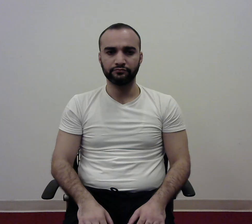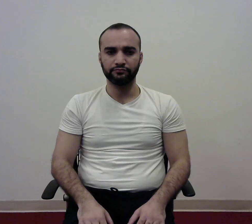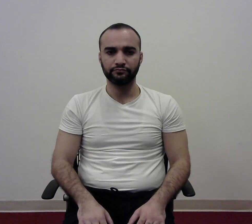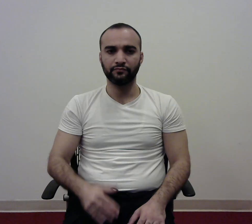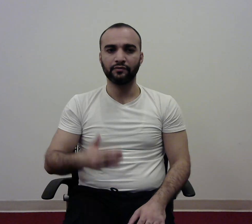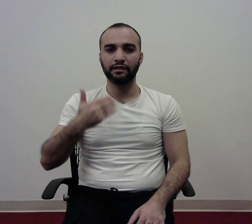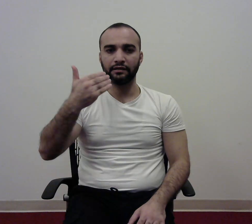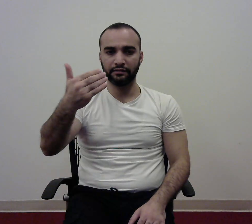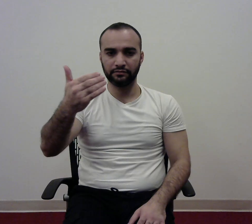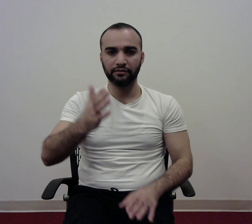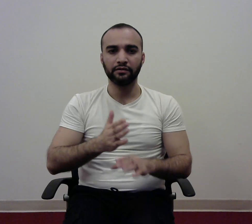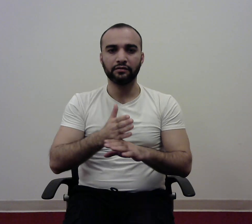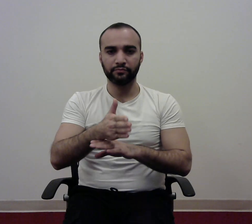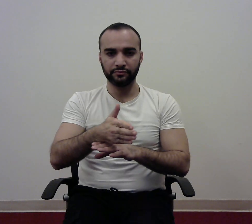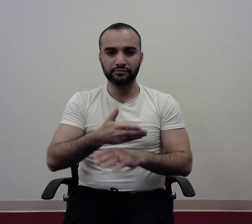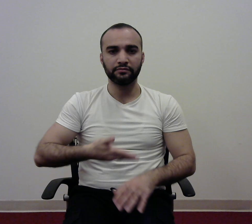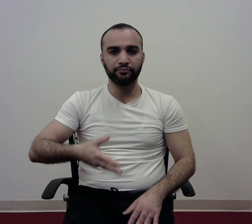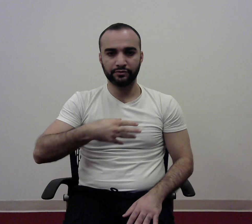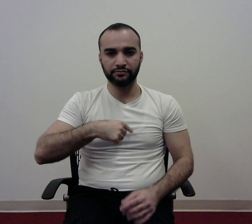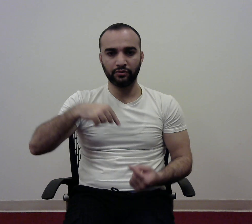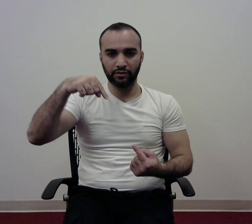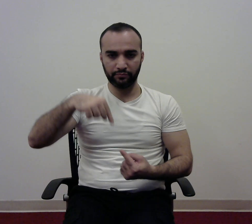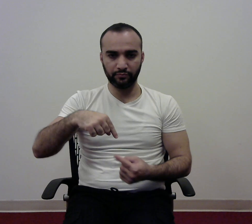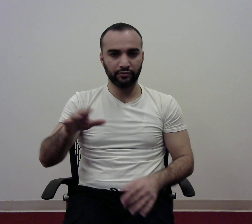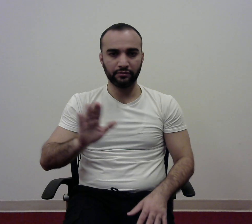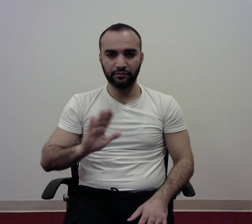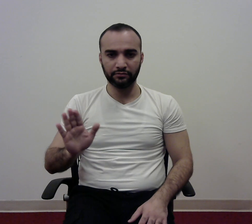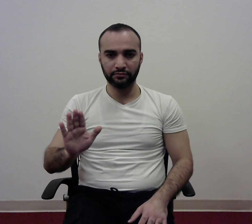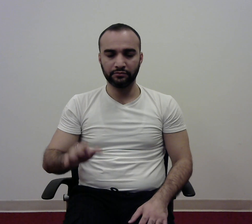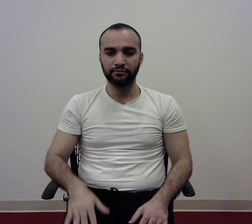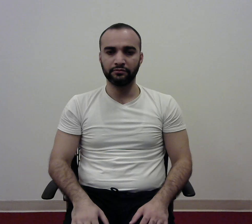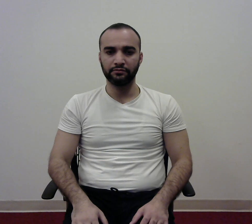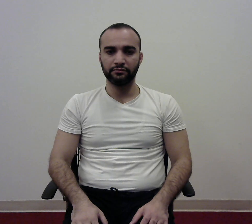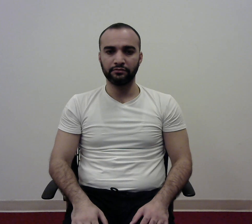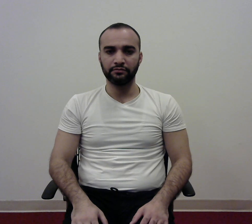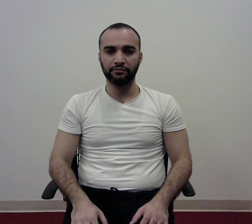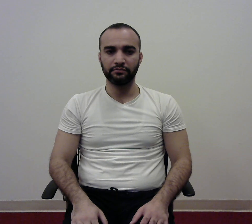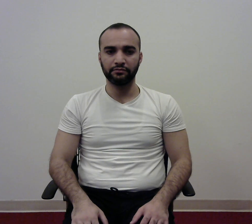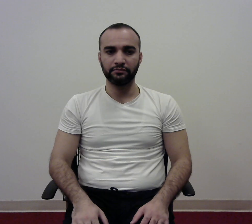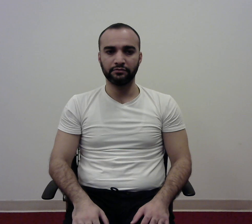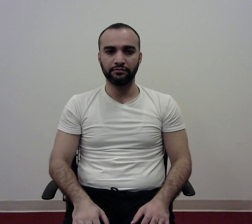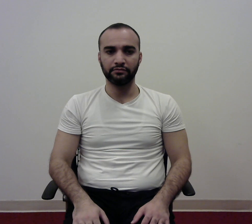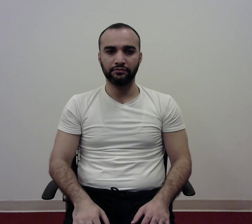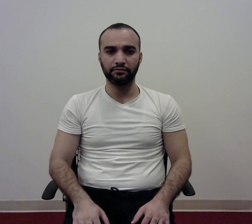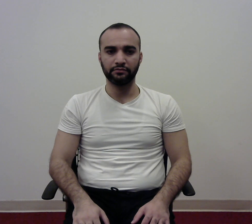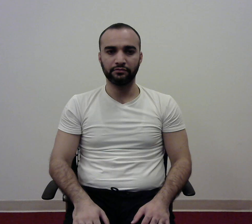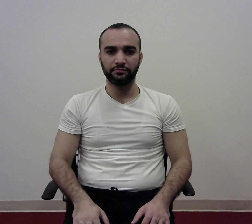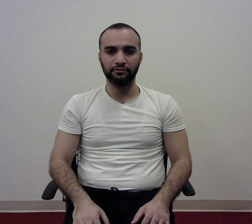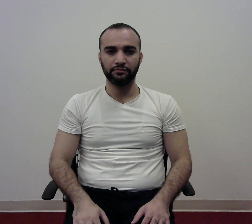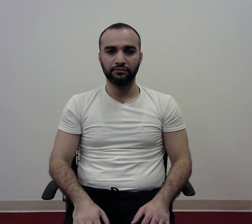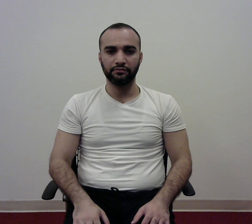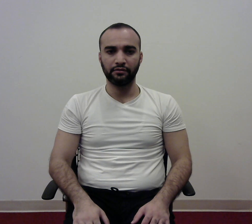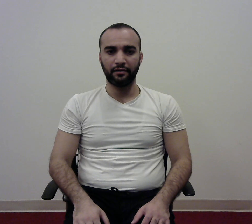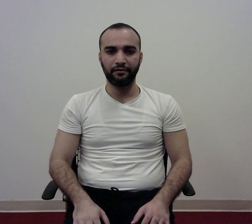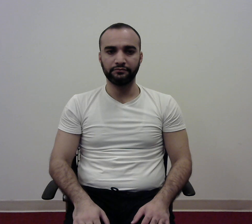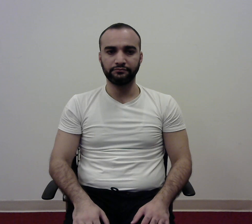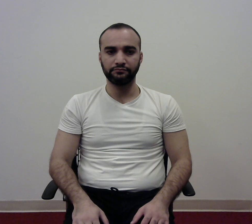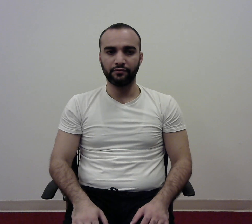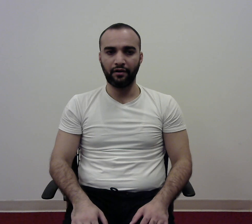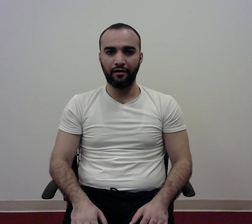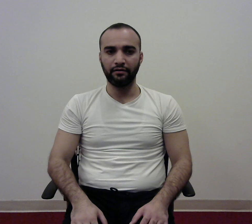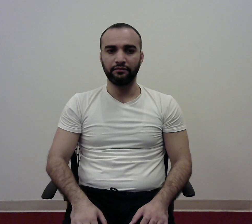Sizin müraciətiniz bizə uyğun deyildir